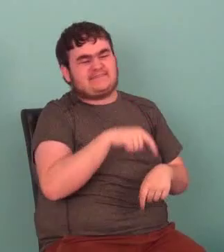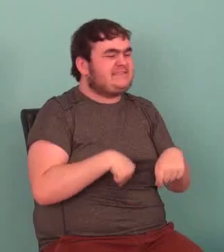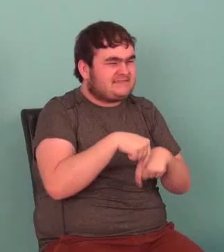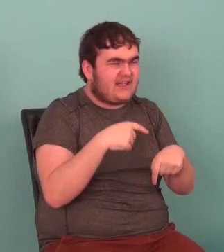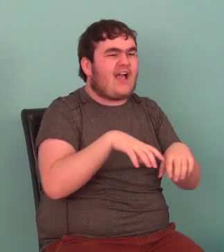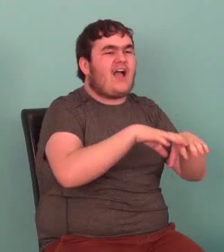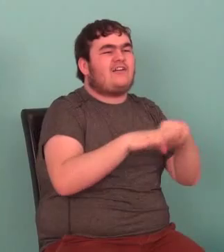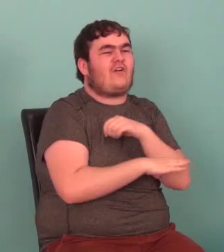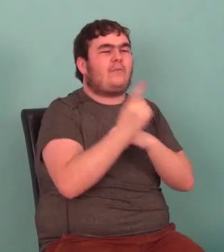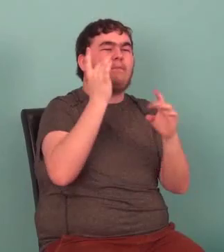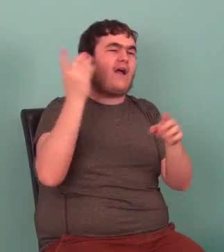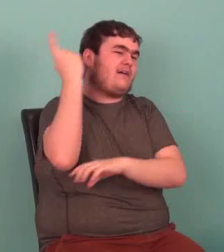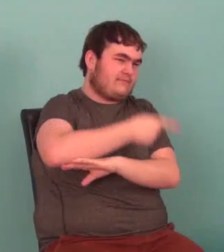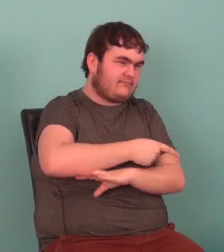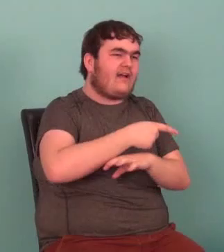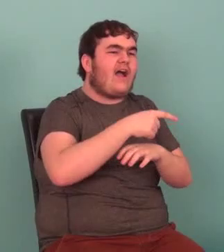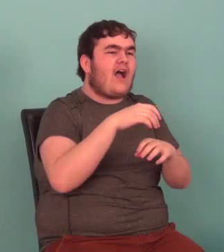Idzie dalej i widzi pień powalonego drzewa.